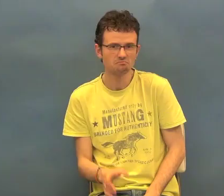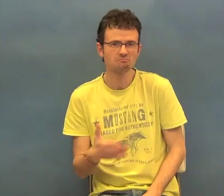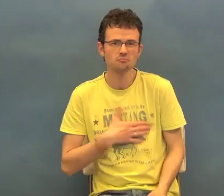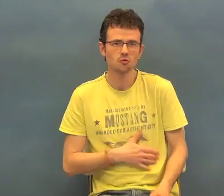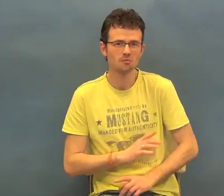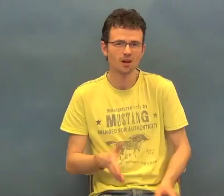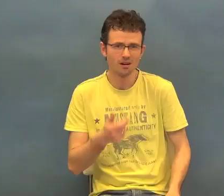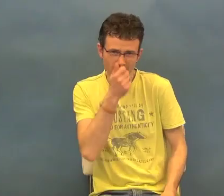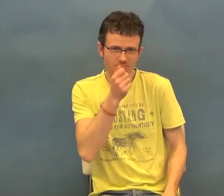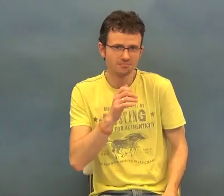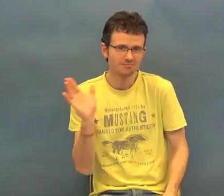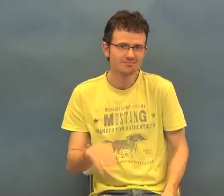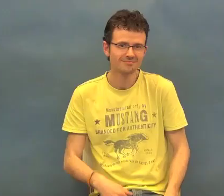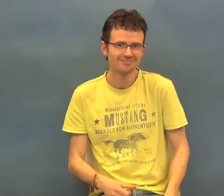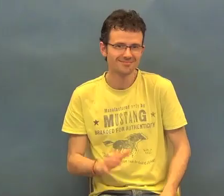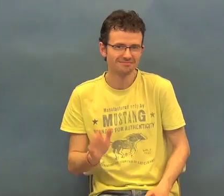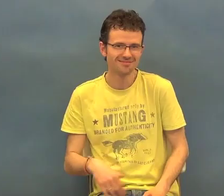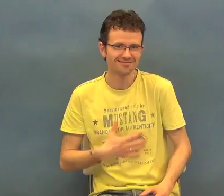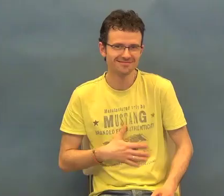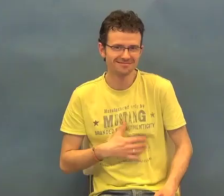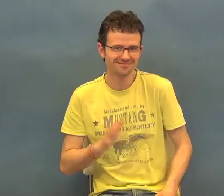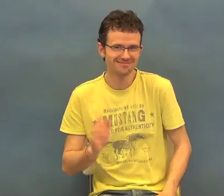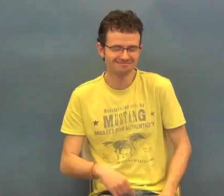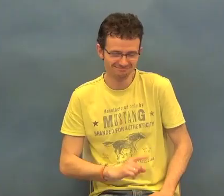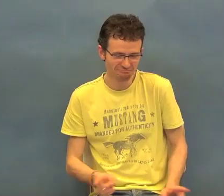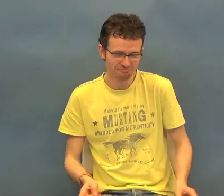Nie wolno się kąpać, bo potem będzie się śmierdziało.